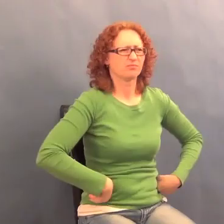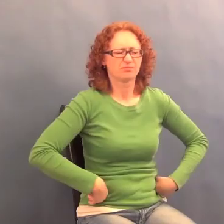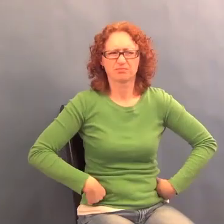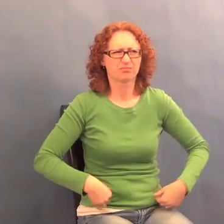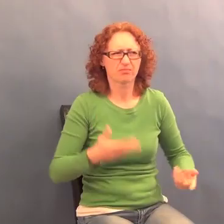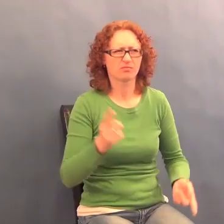Kto?!